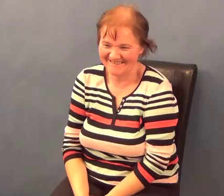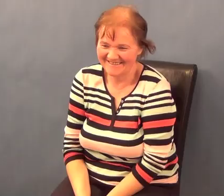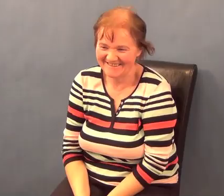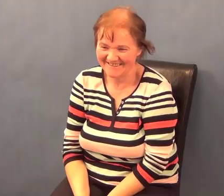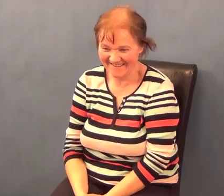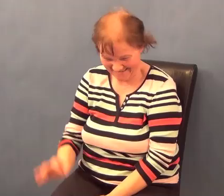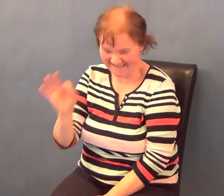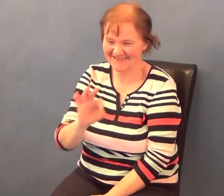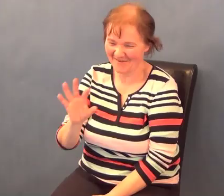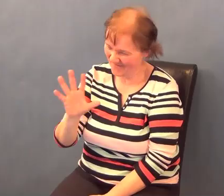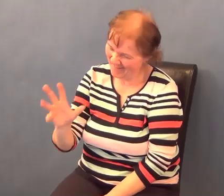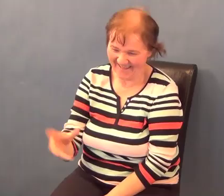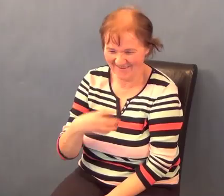Ładny rysunek z humorem.